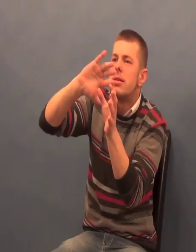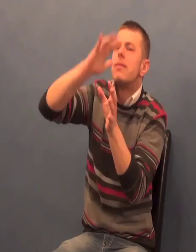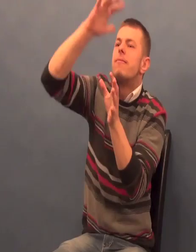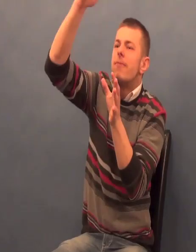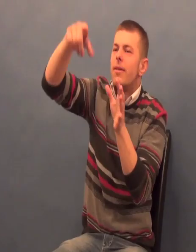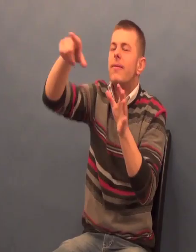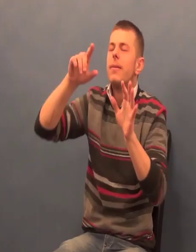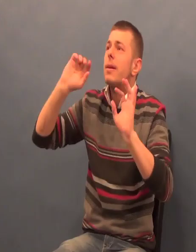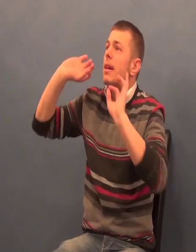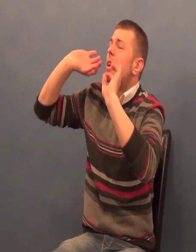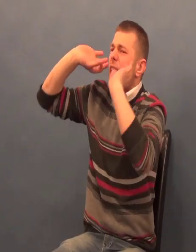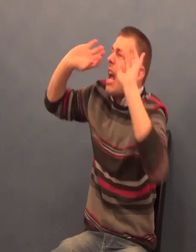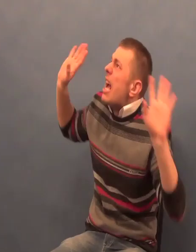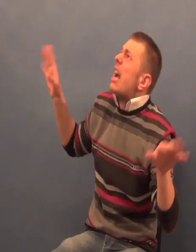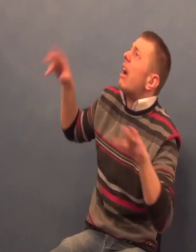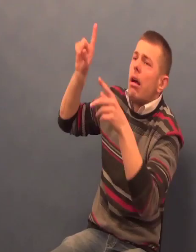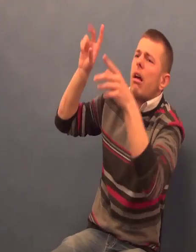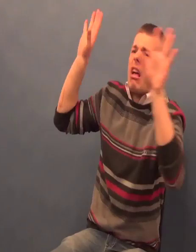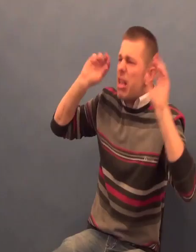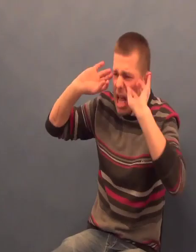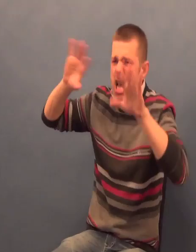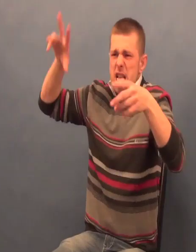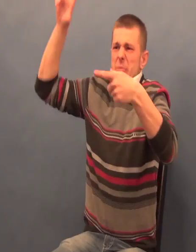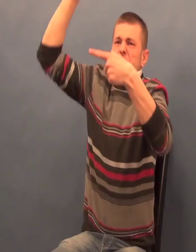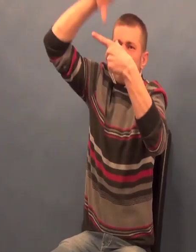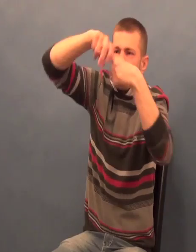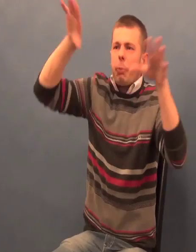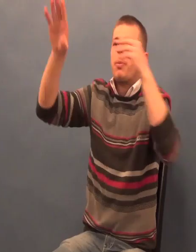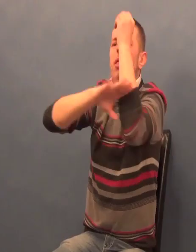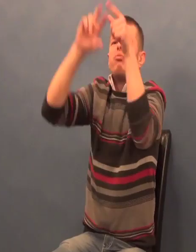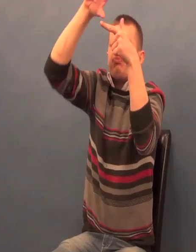No a sowa zbliża się, siada na gałęzi drzewa.